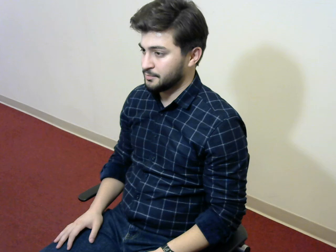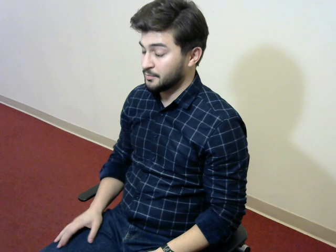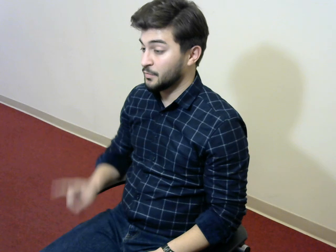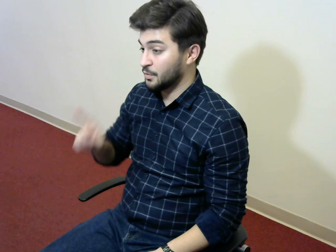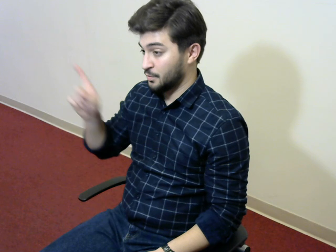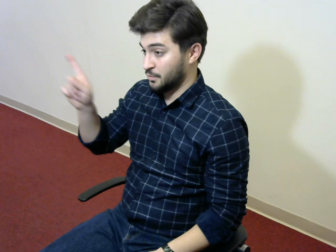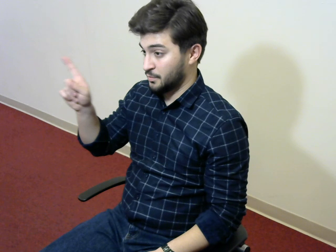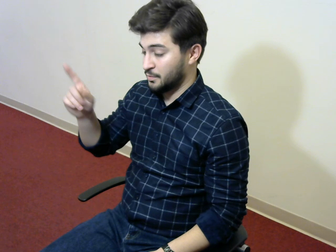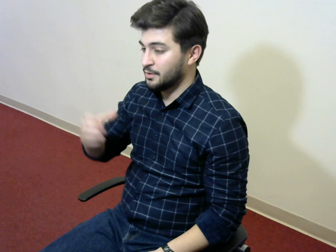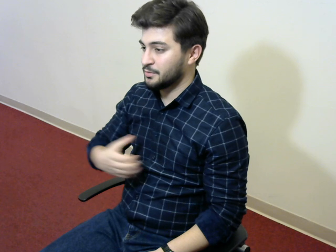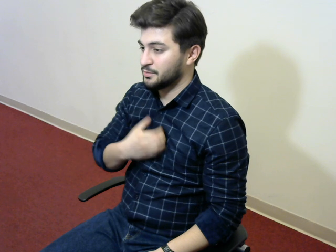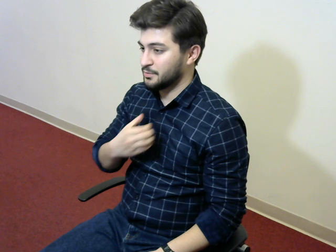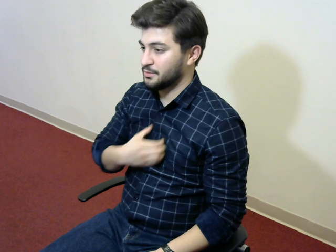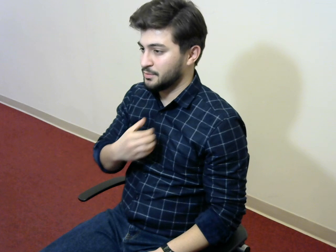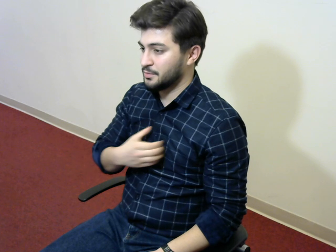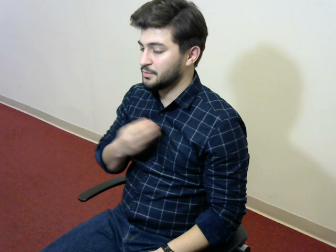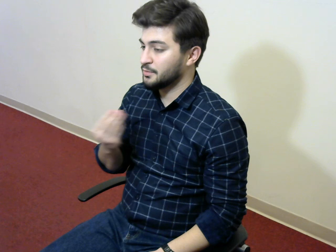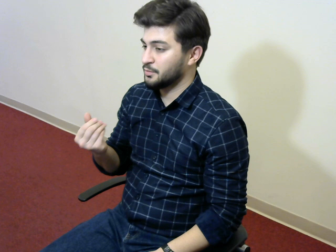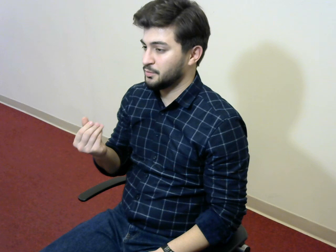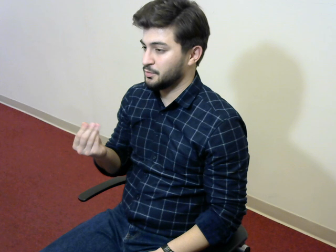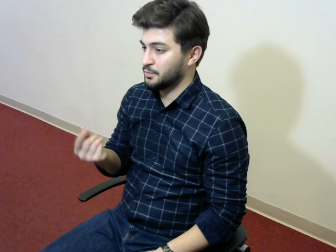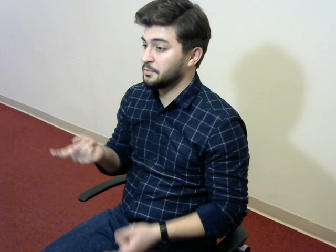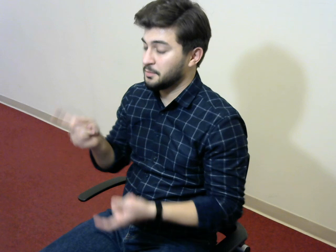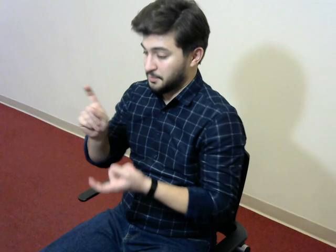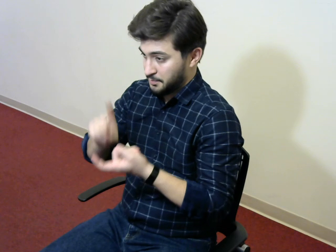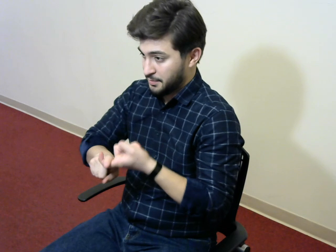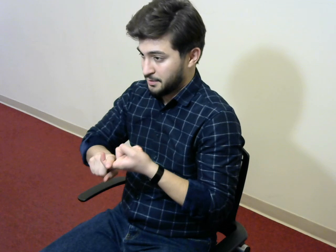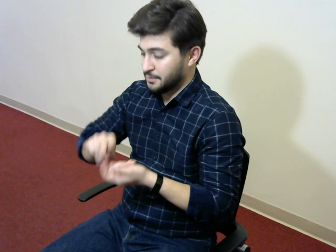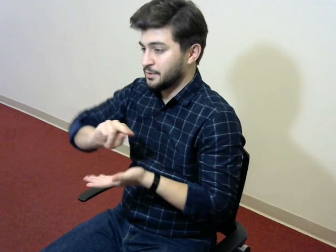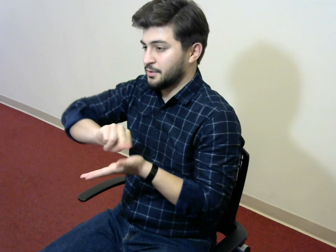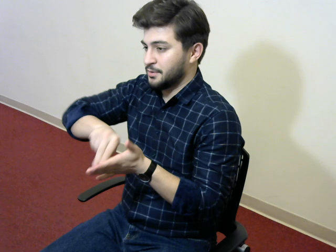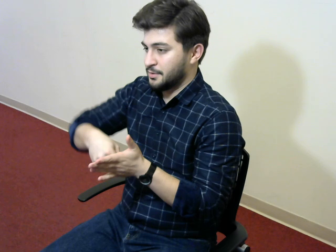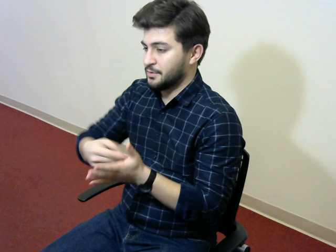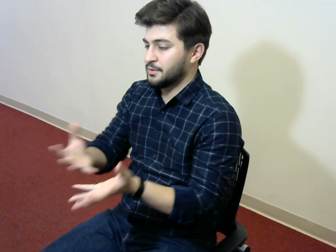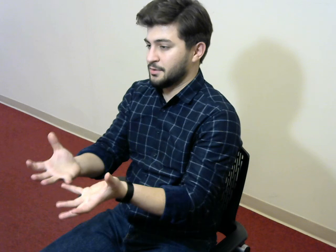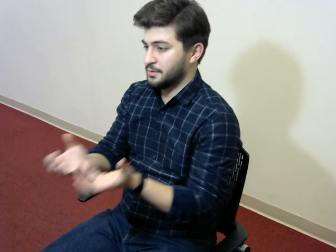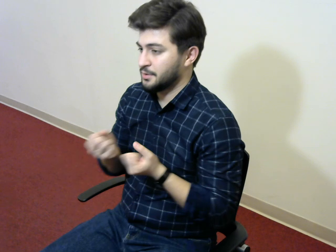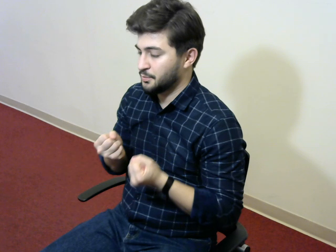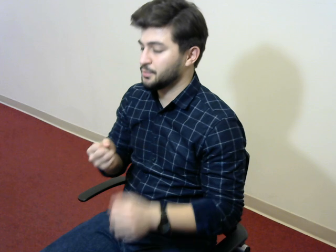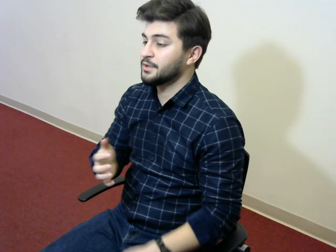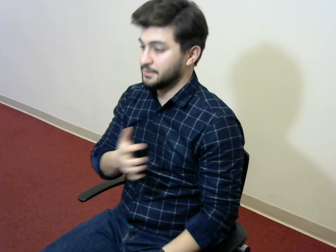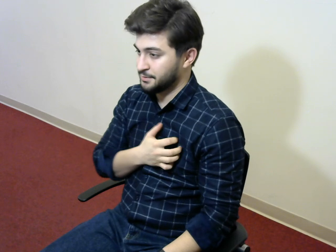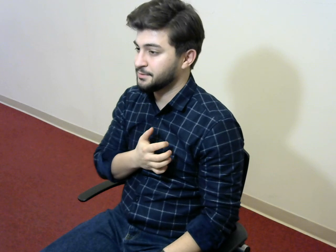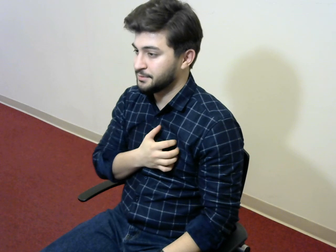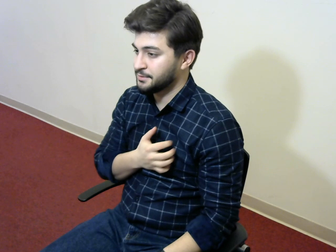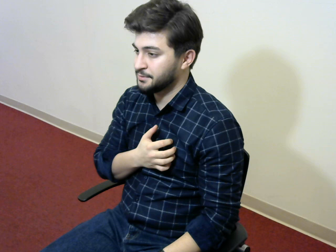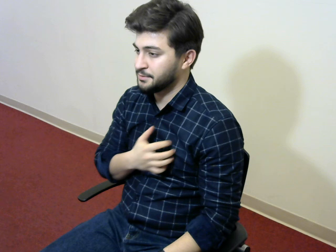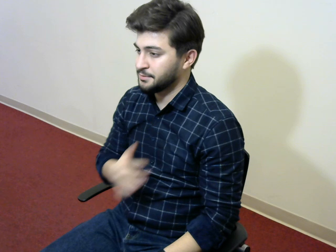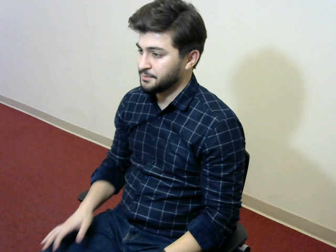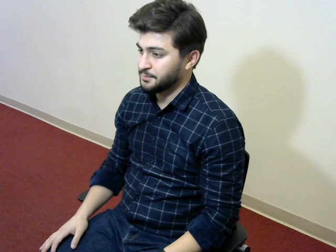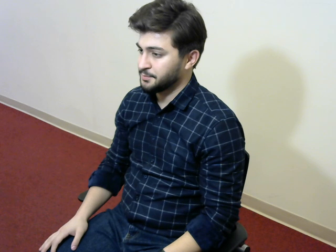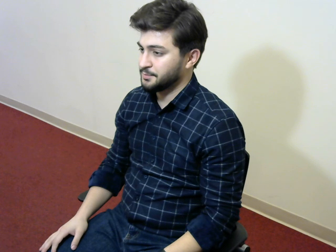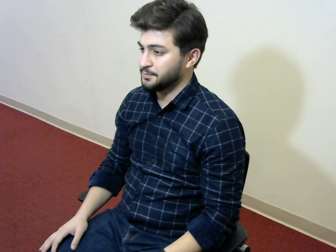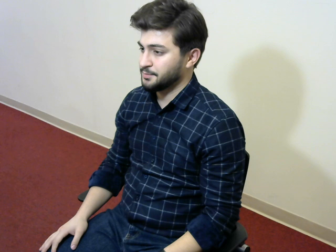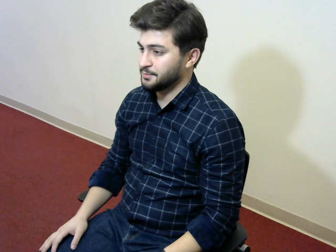O sosial müavinət ilə bağlı arayış almaq istəyir